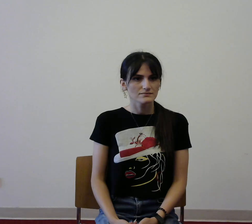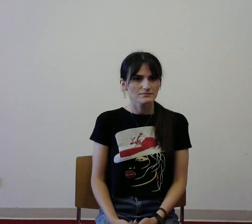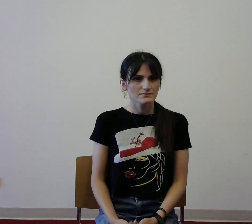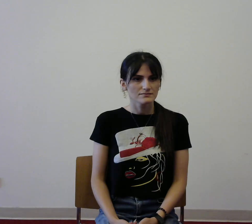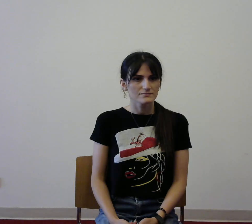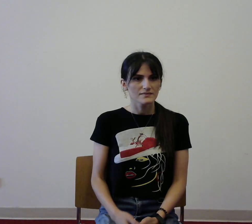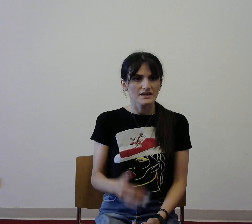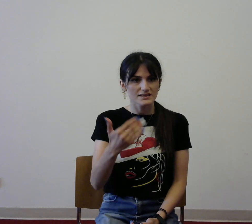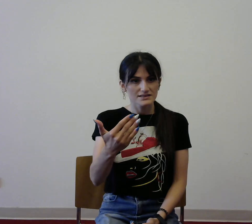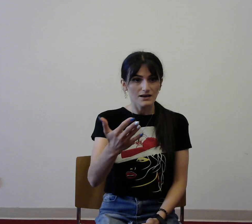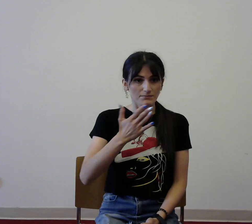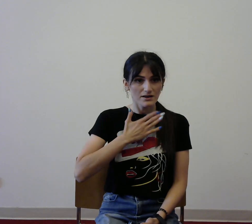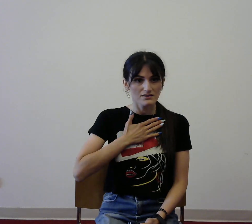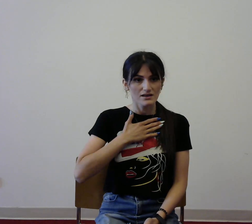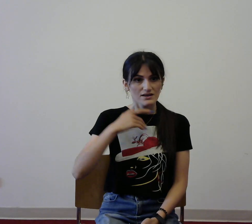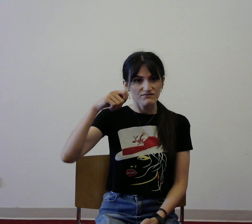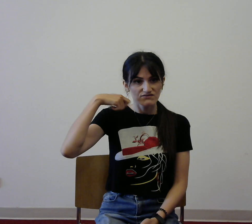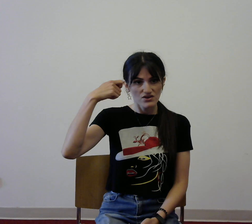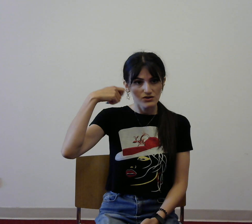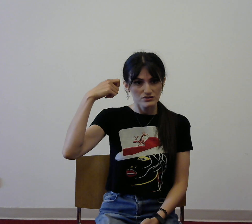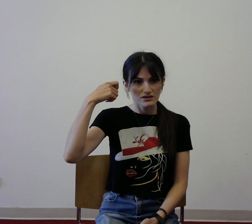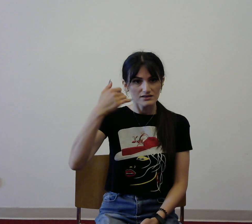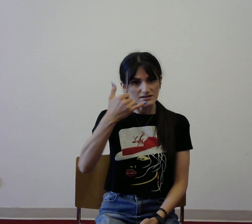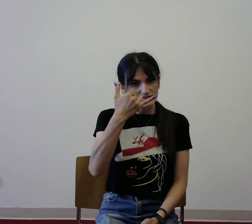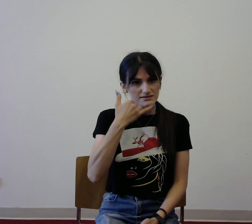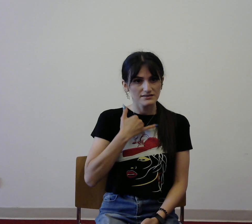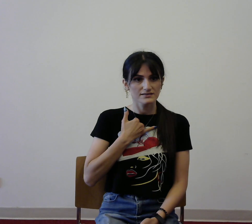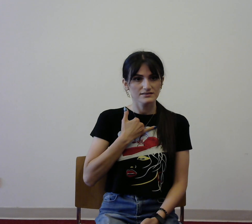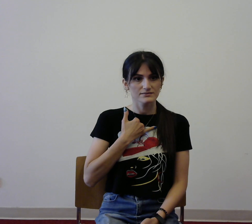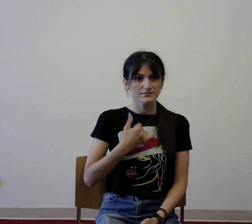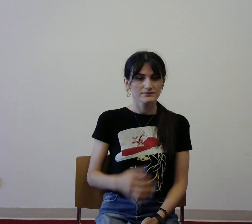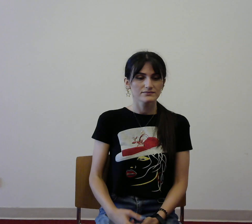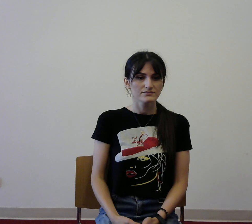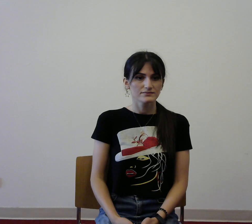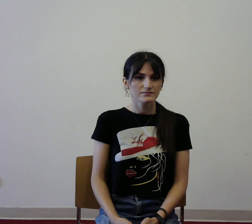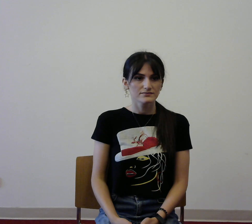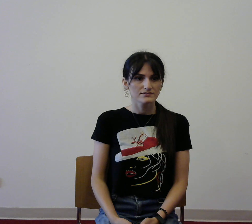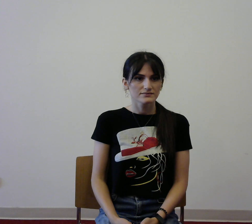Siz mənə video zəng edin